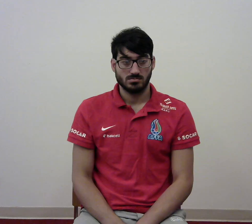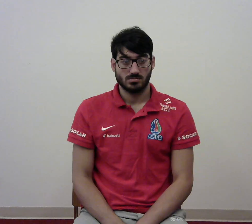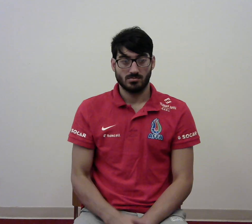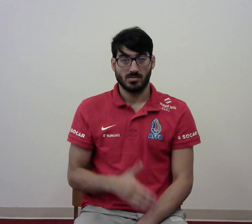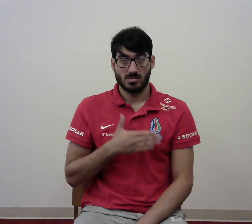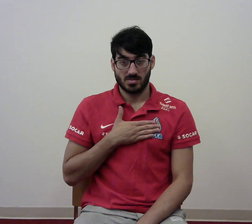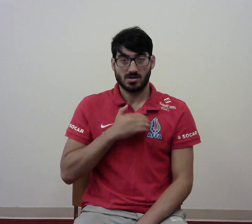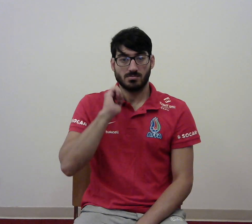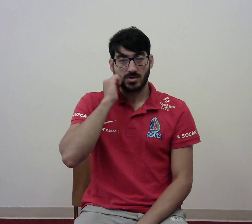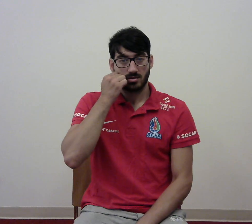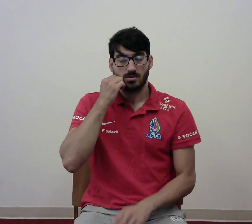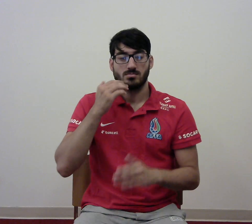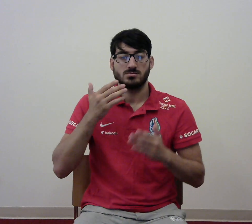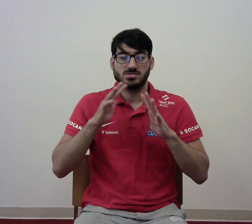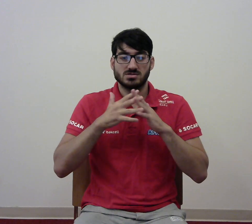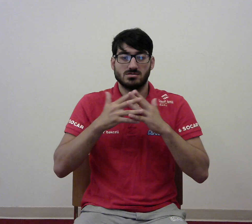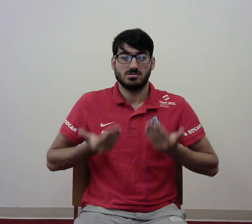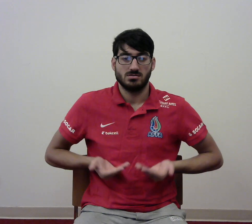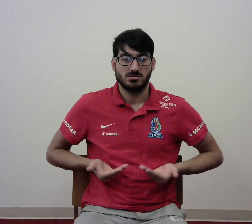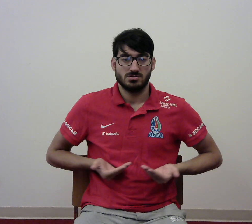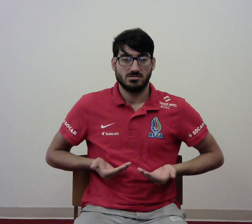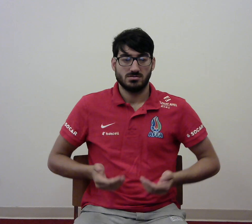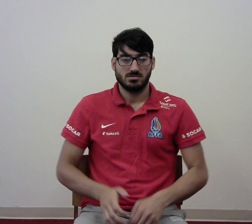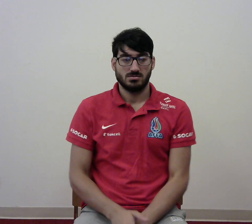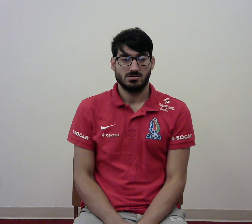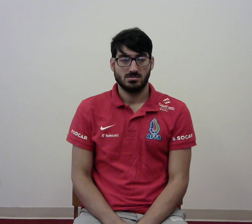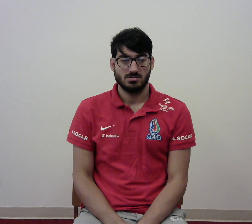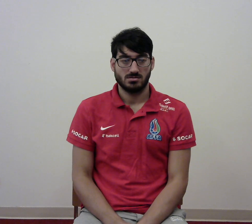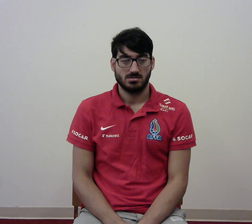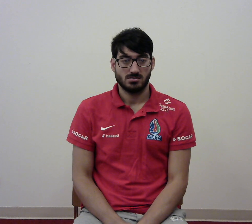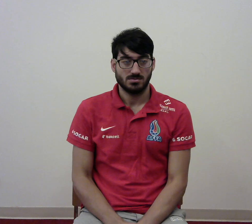Mənim nənəm kənddə yaşayır